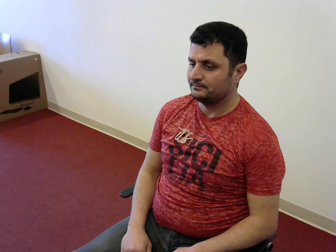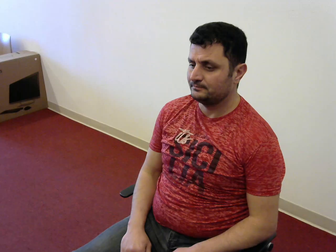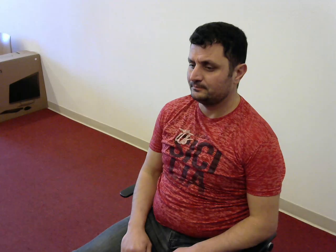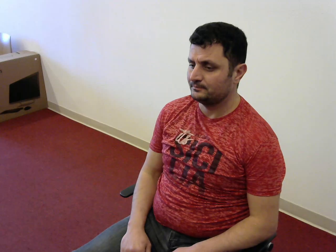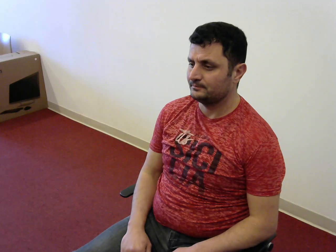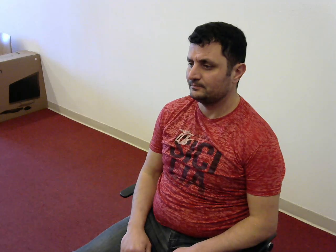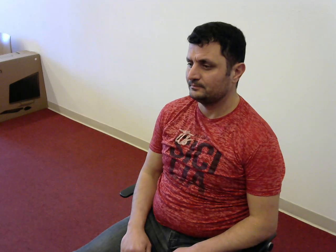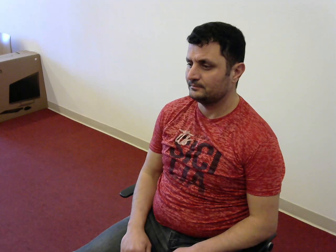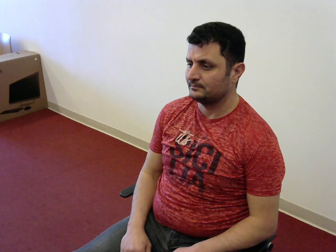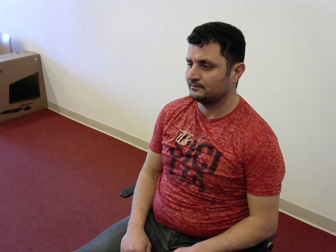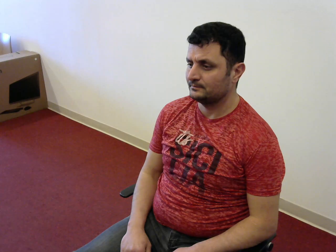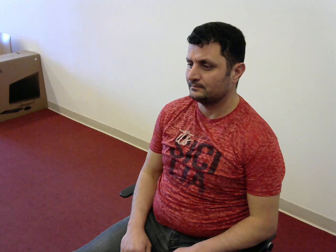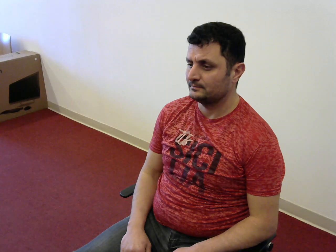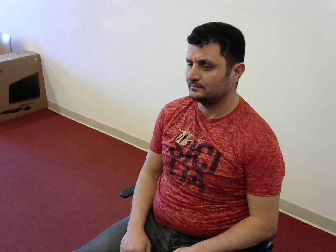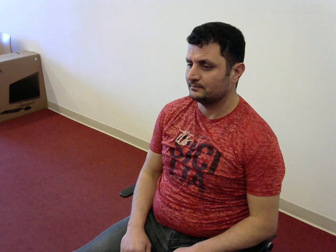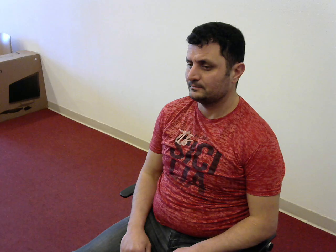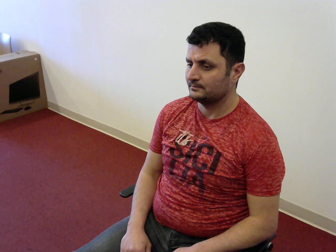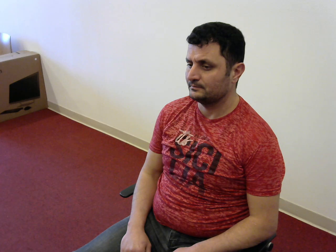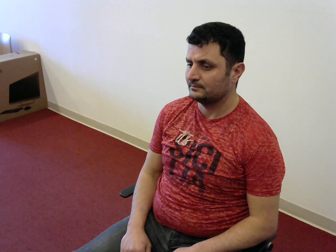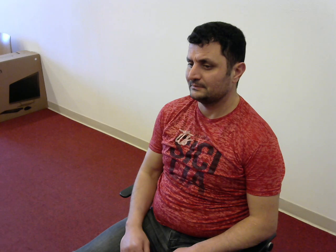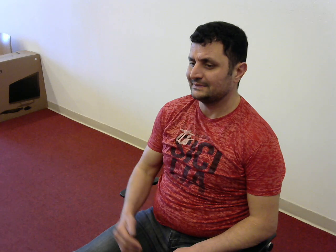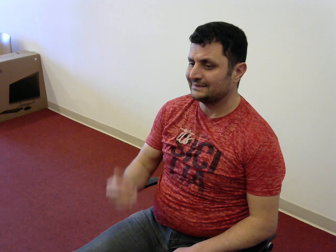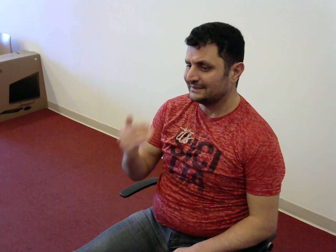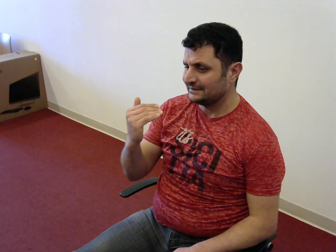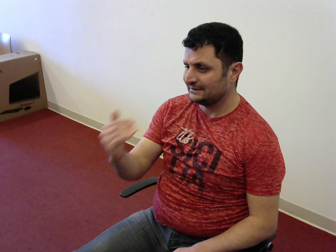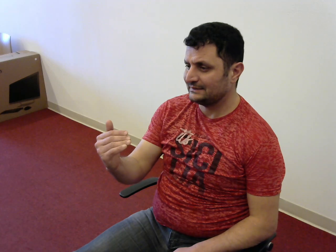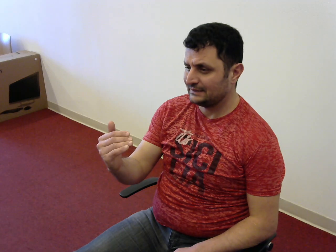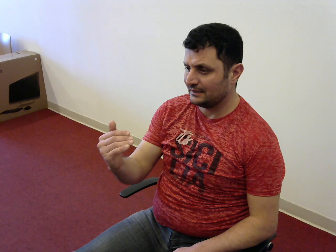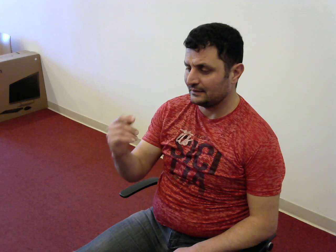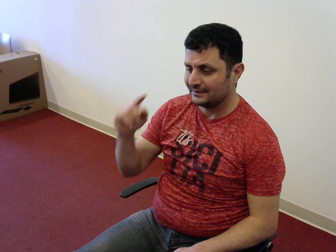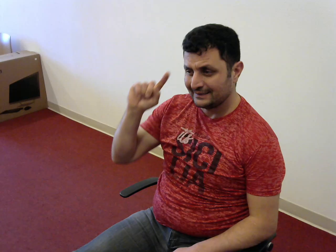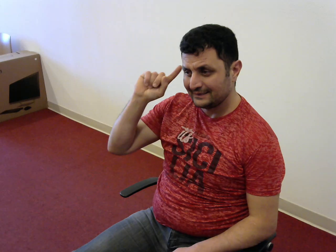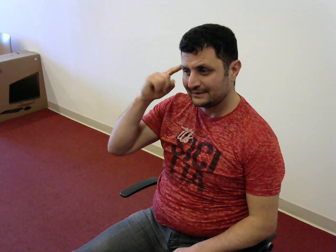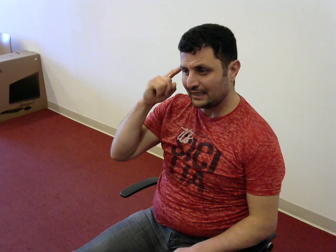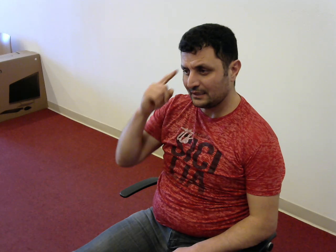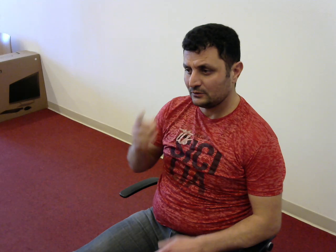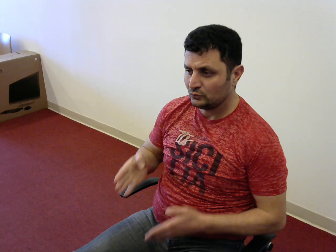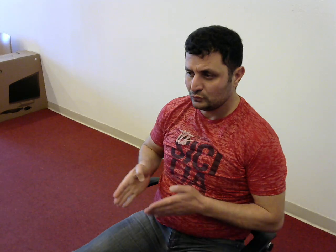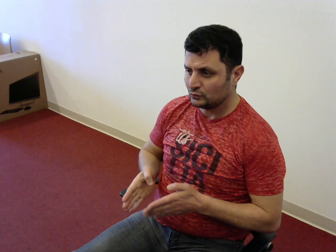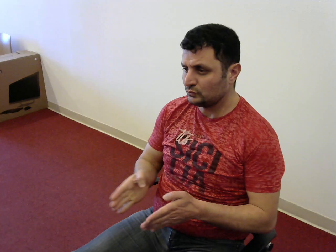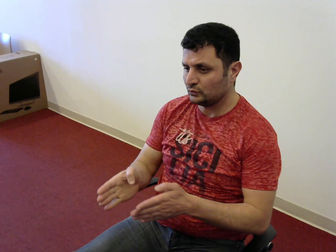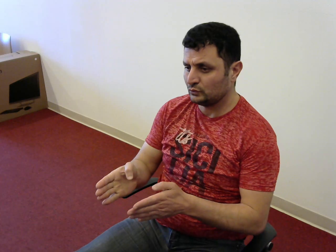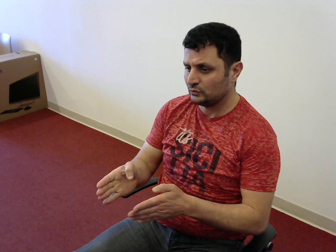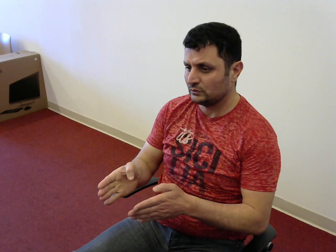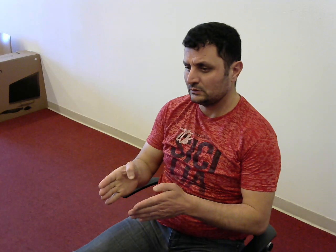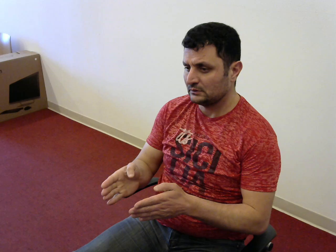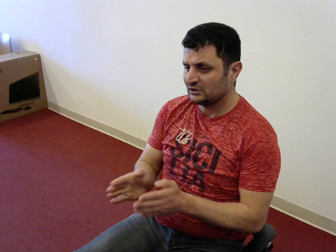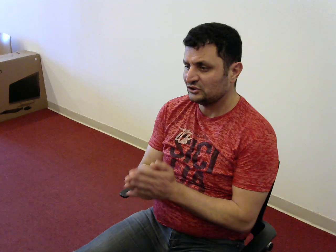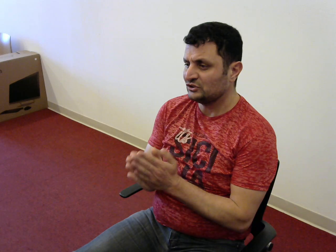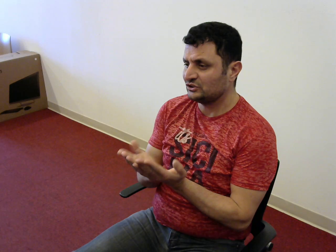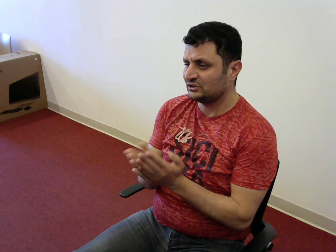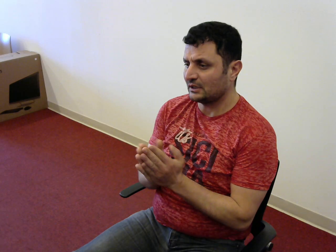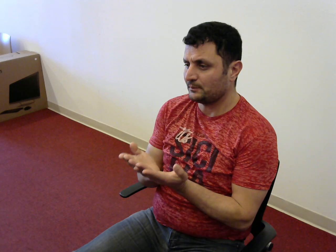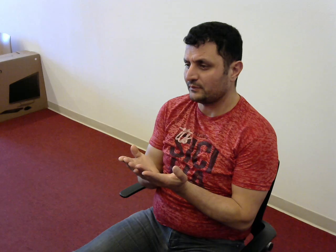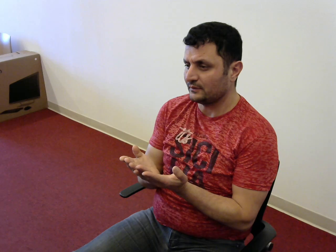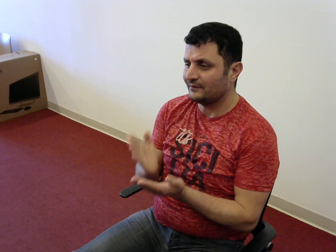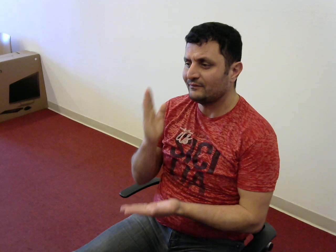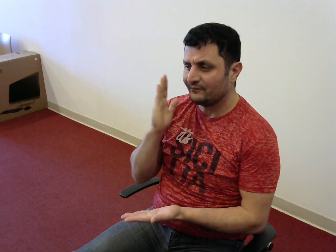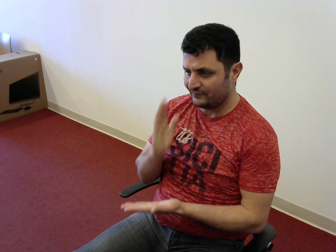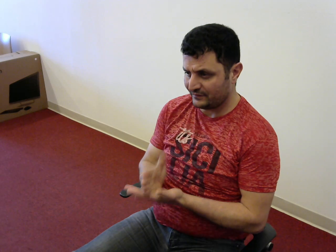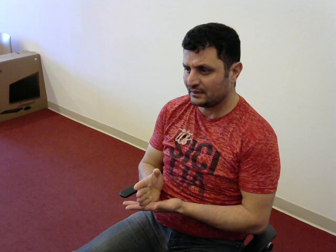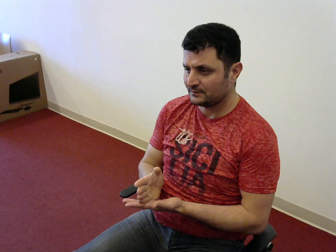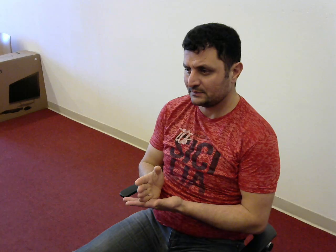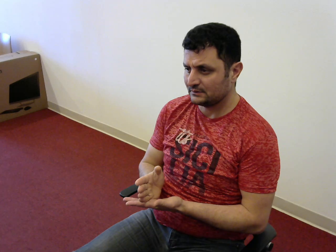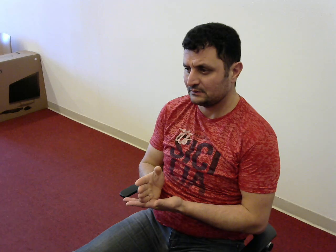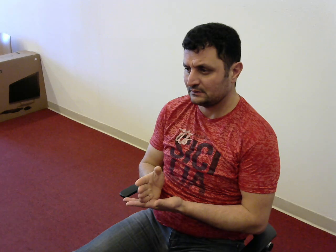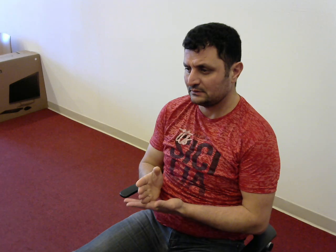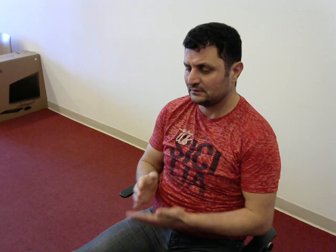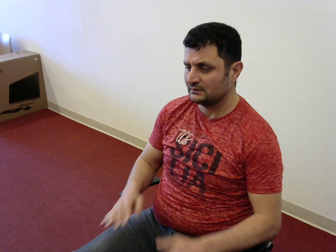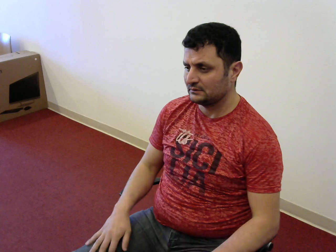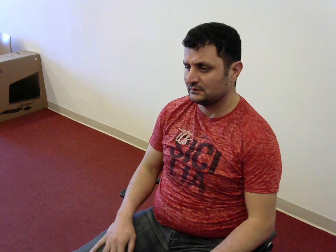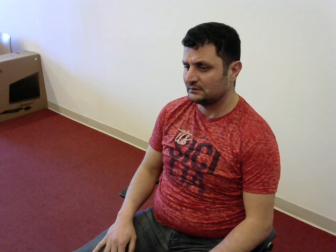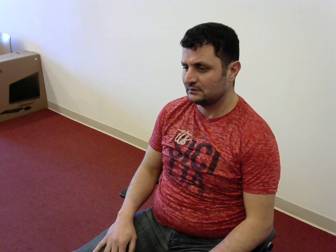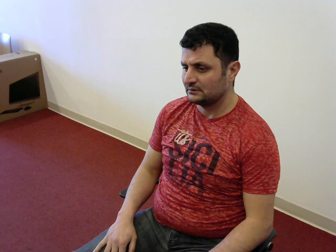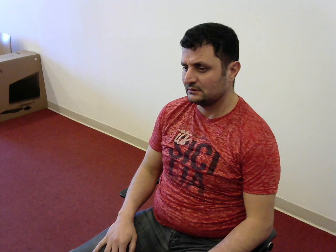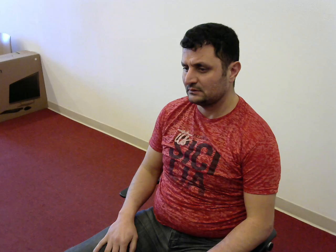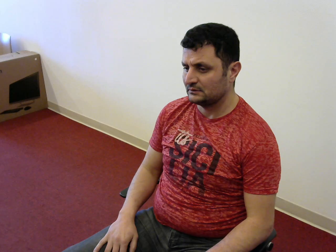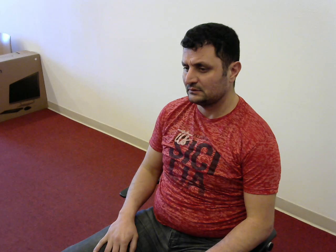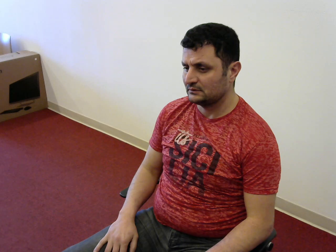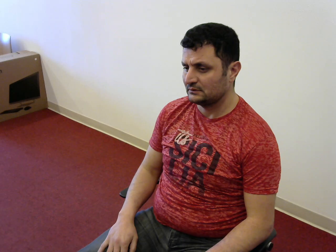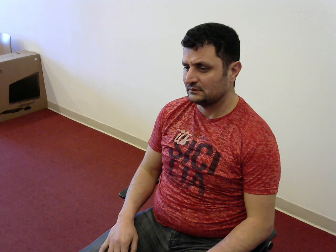Sizdə "Dəli Kür" kitabı var?